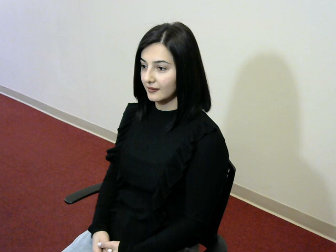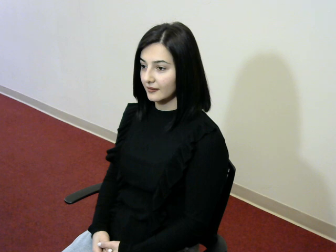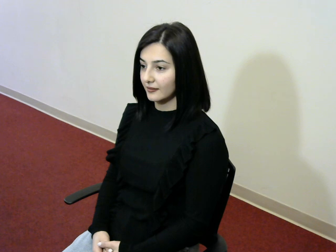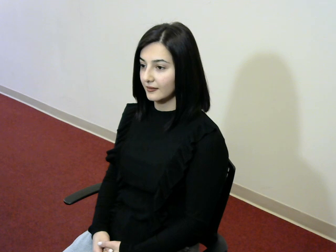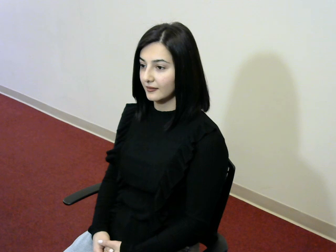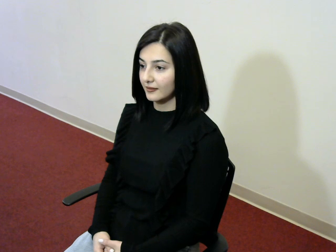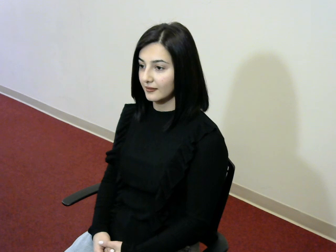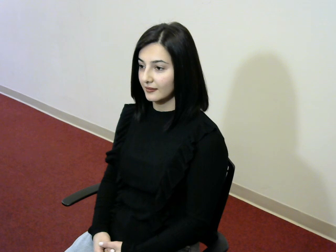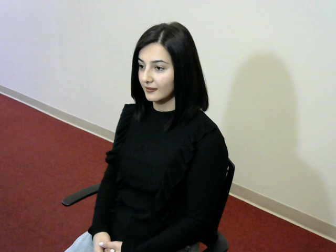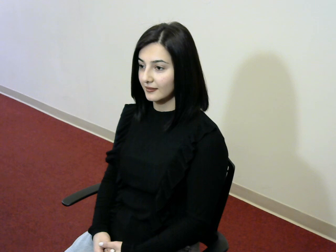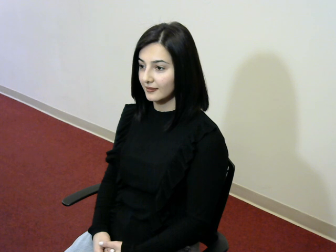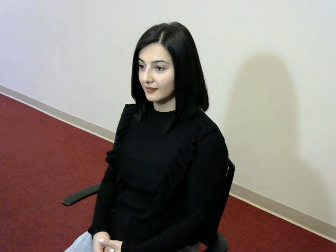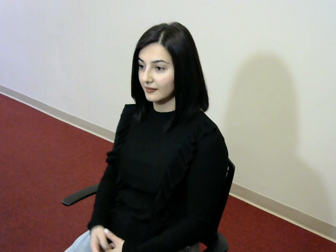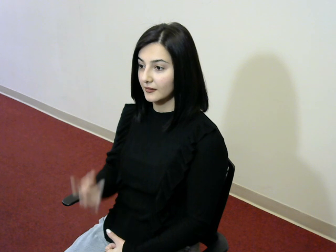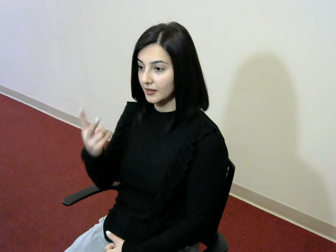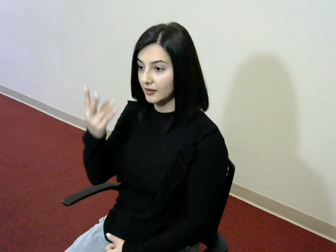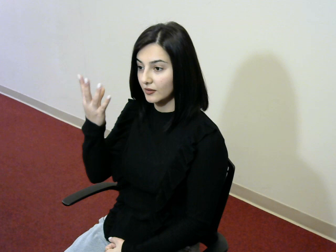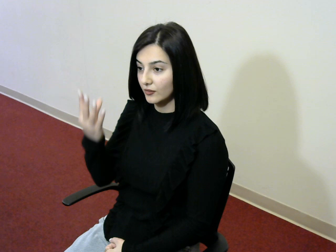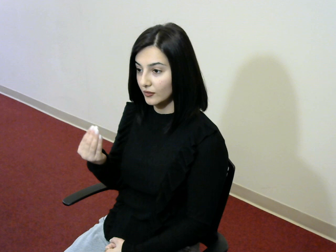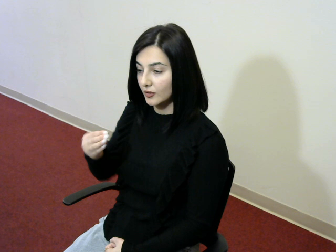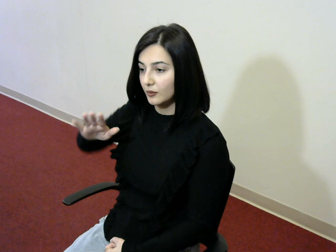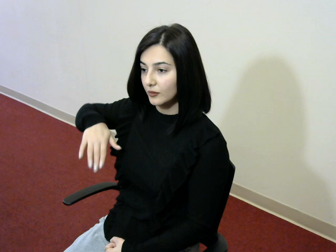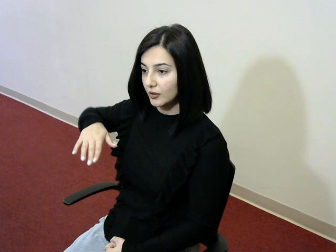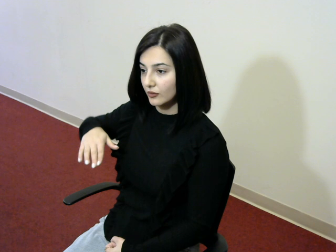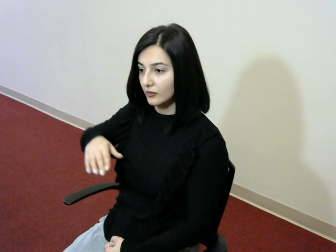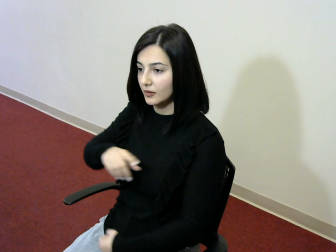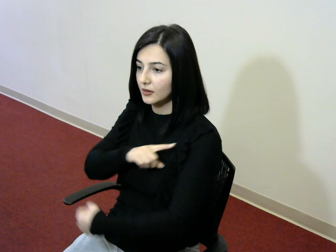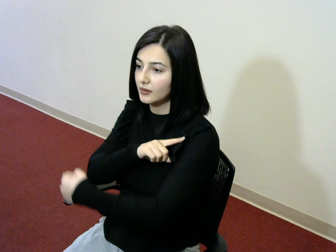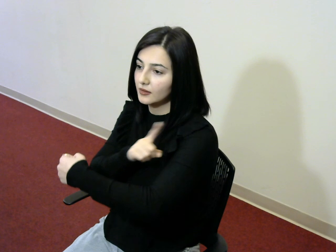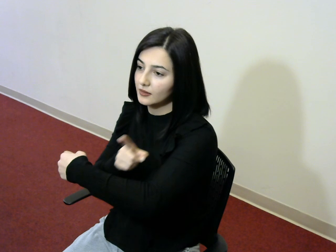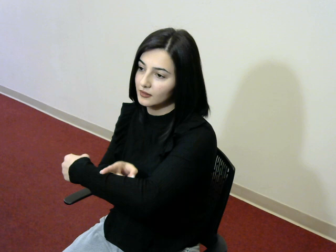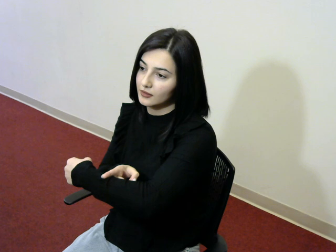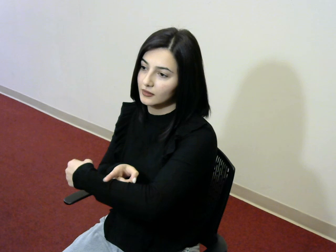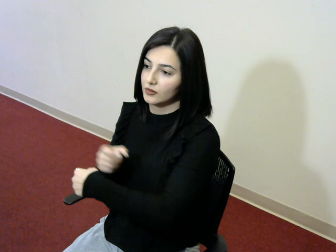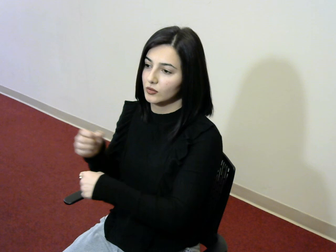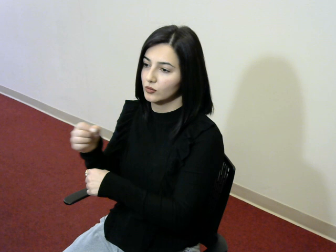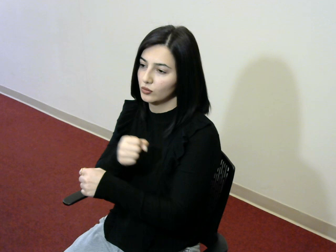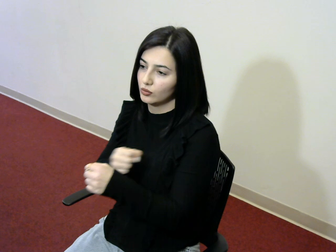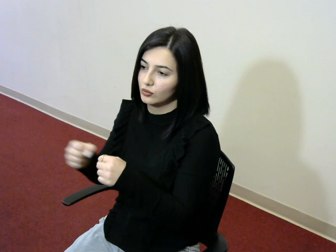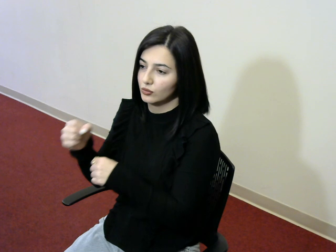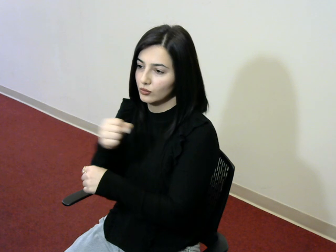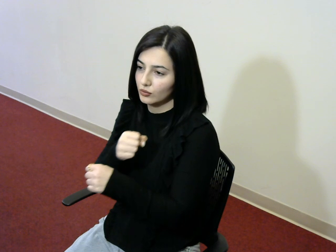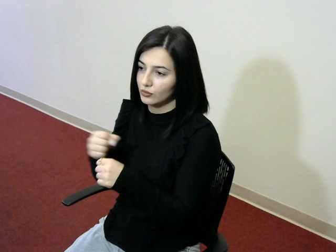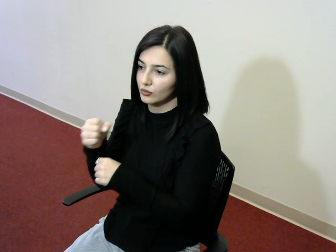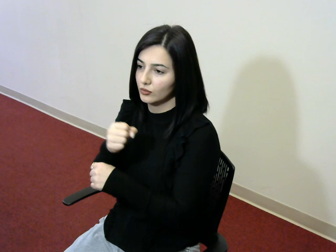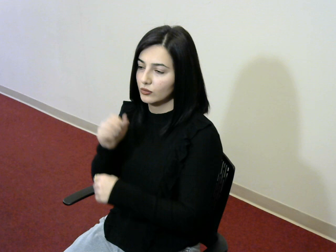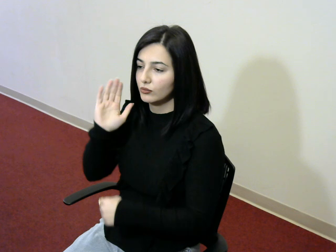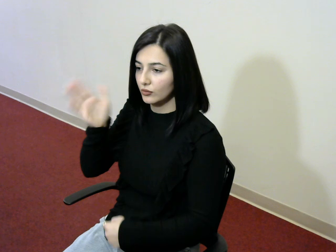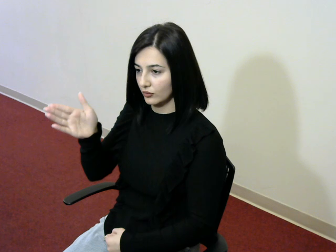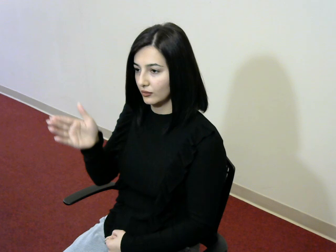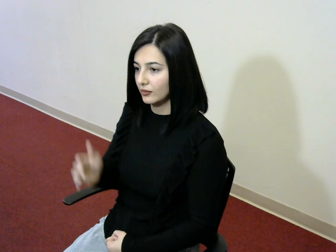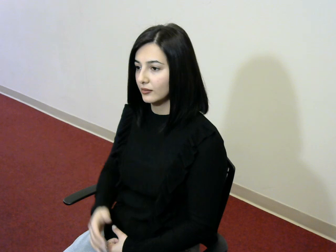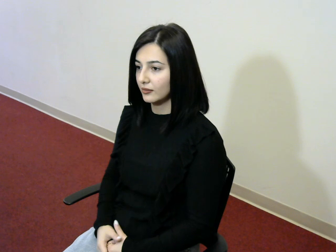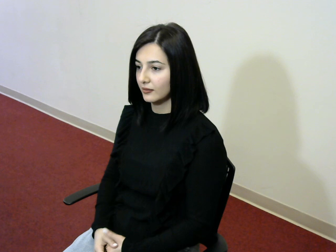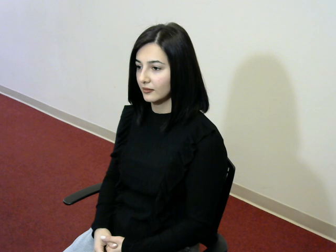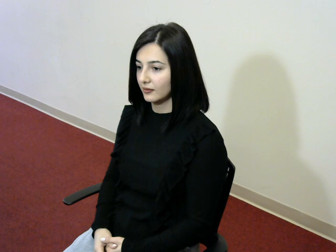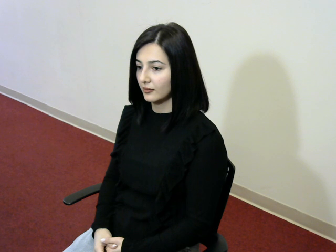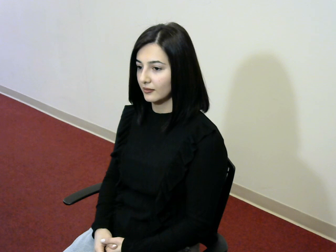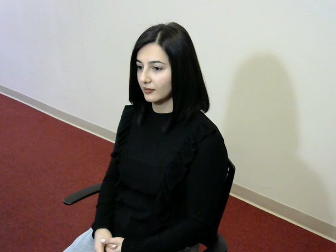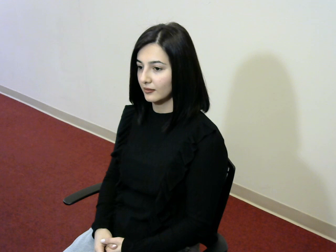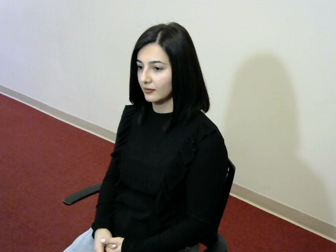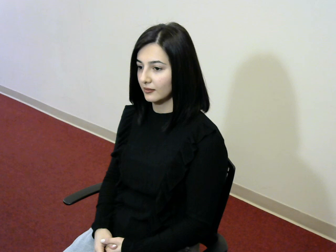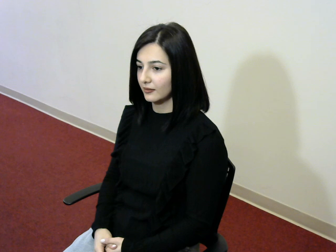İki gün sonra güclü külək olacaq